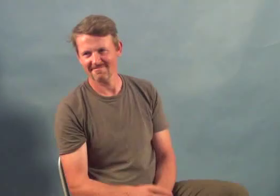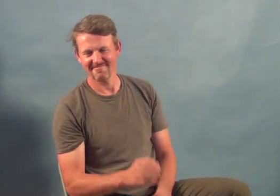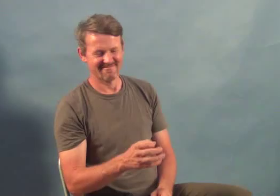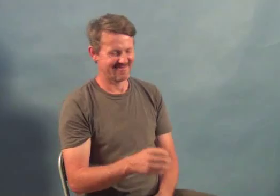Dobrze.